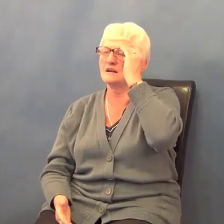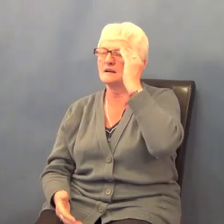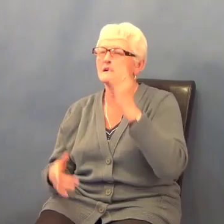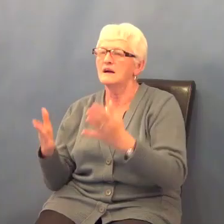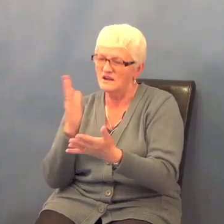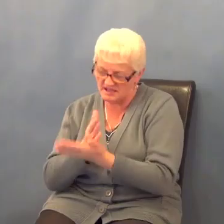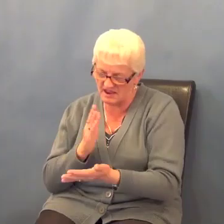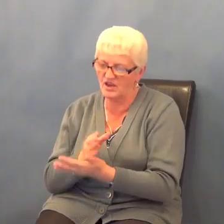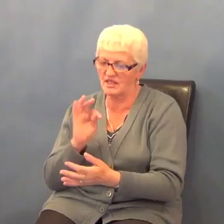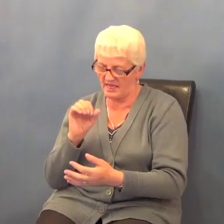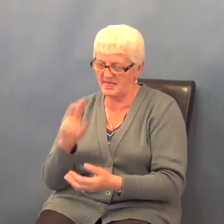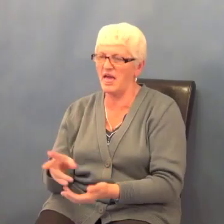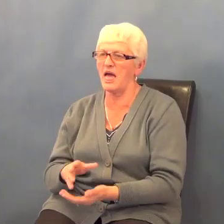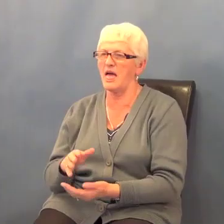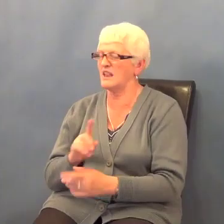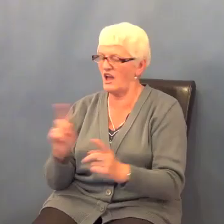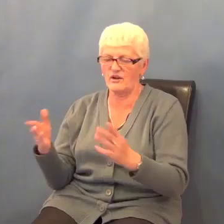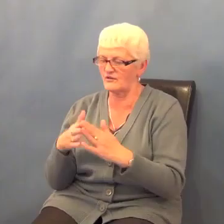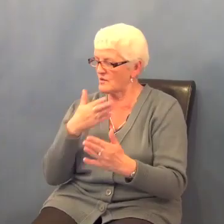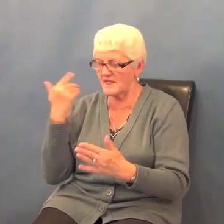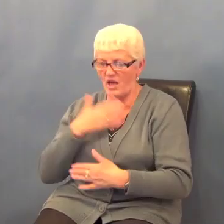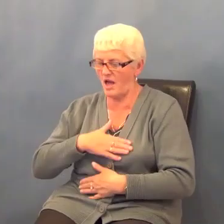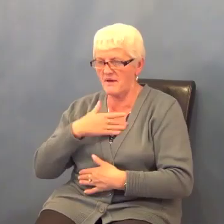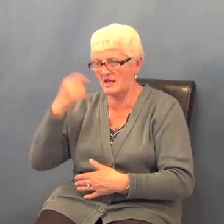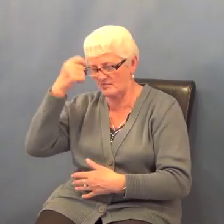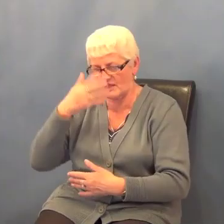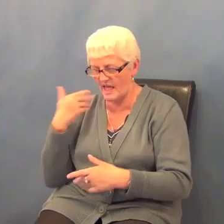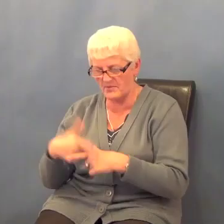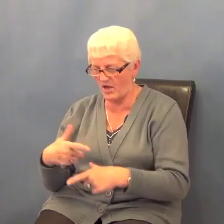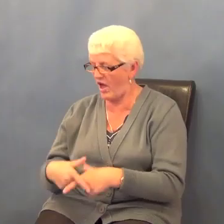Tak, tylko, nie ma czegoś takiego jak kąpać konia pod prysznicem w domu.